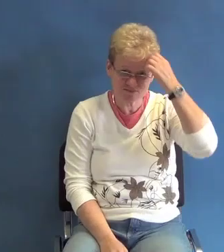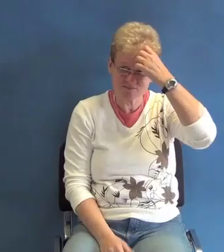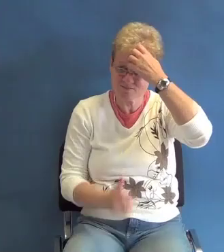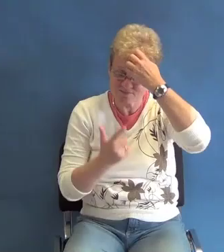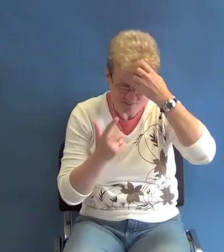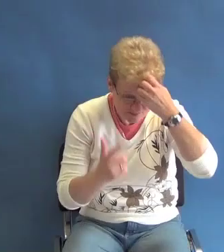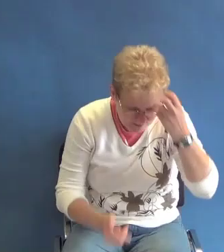Drugi.